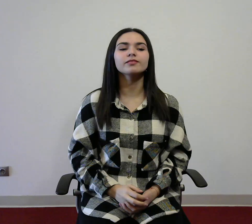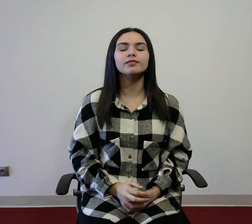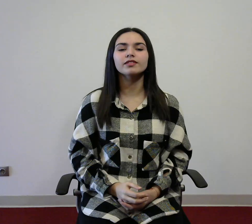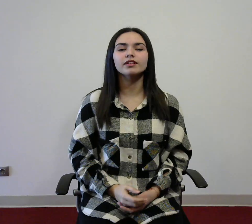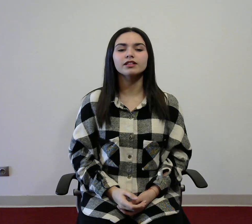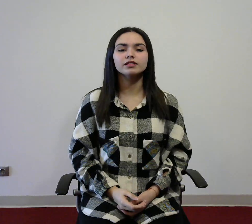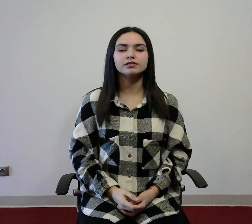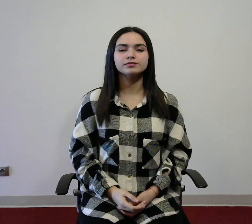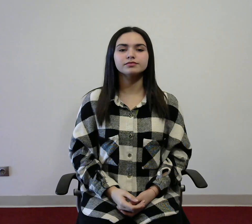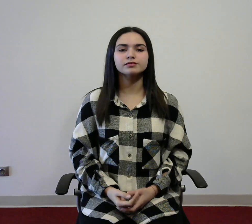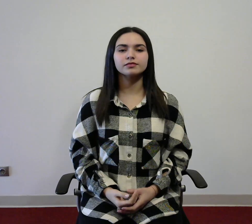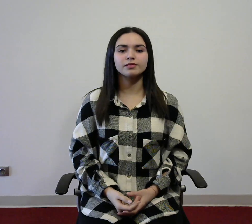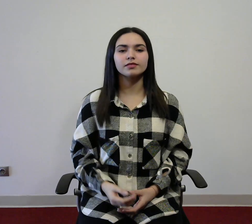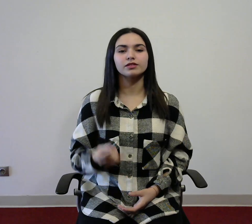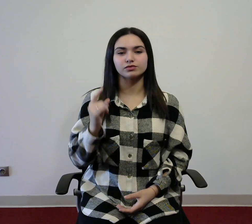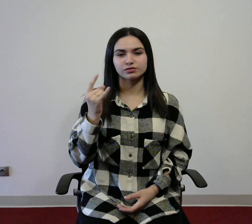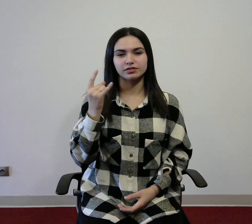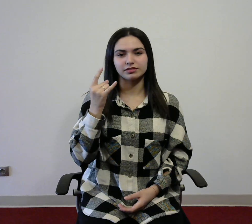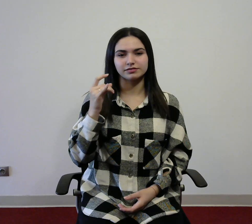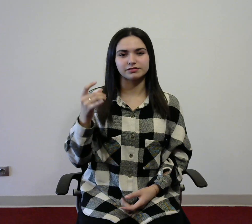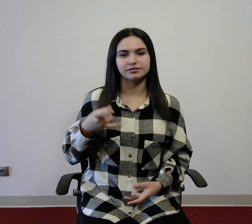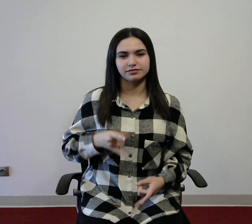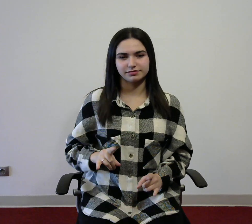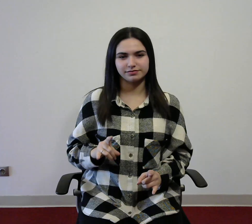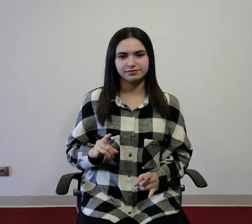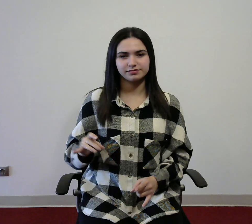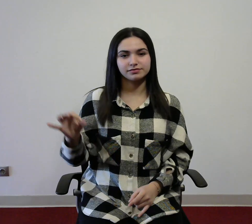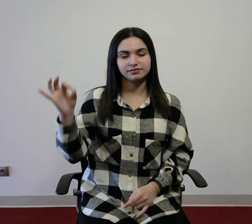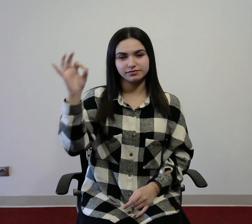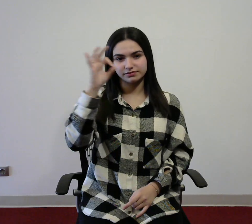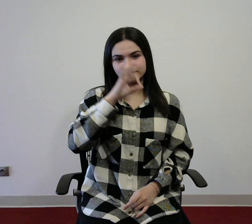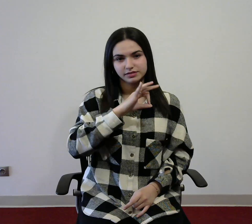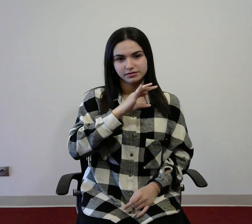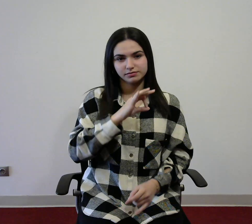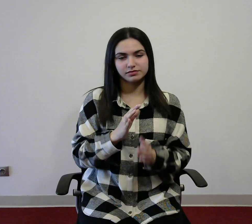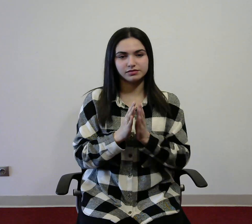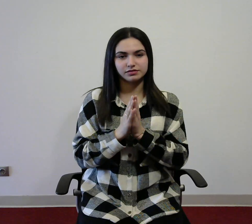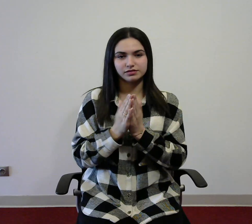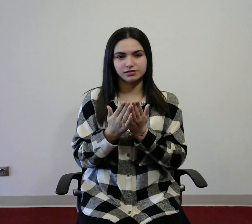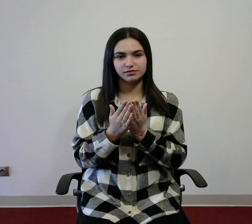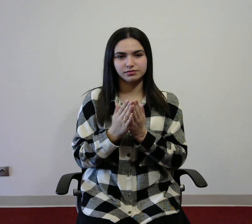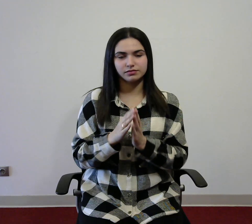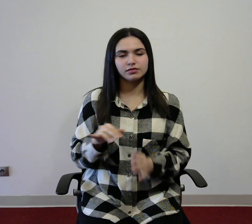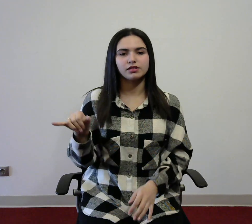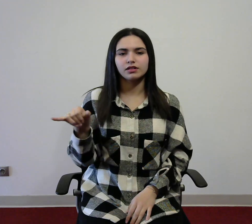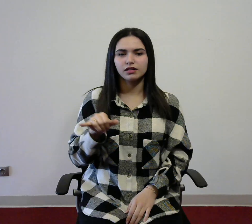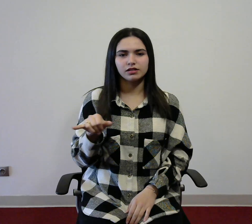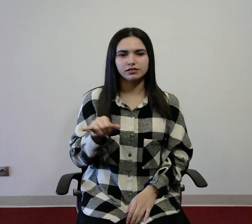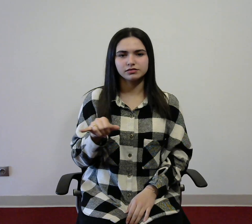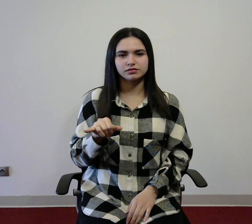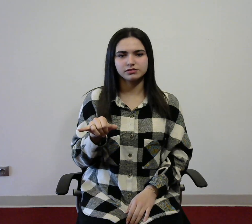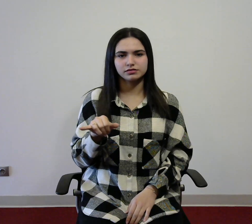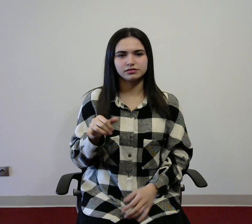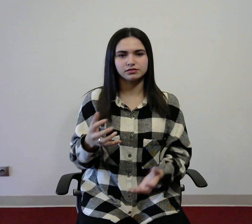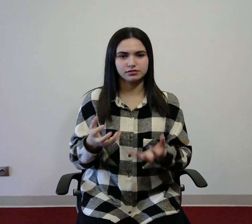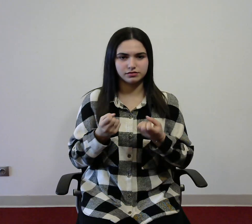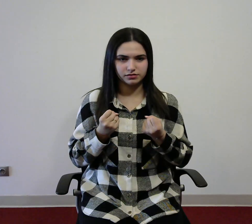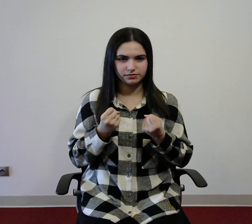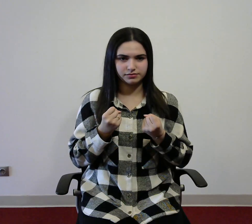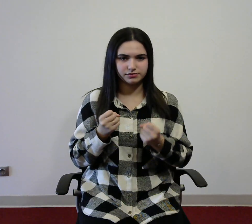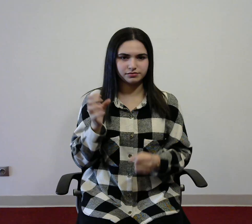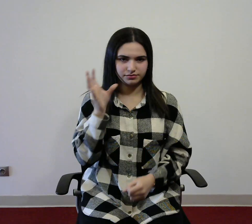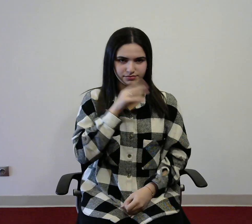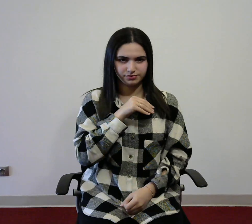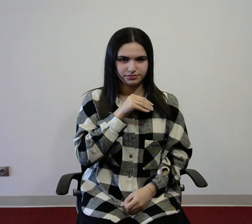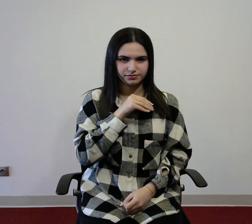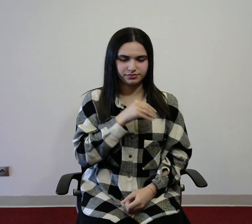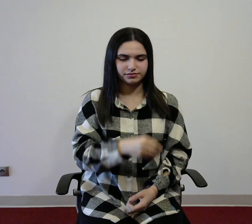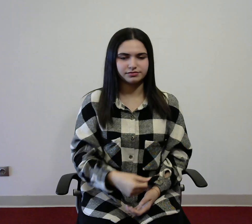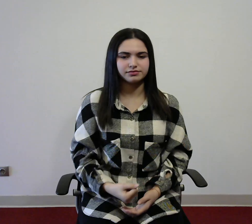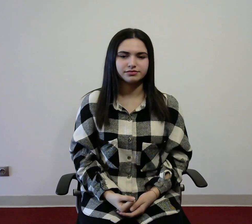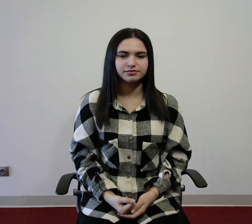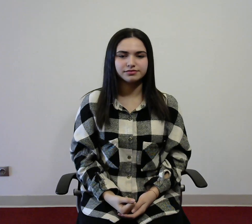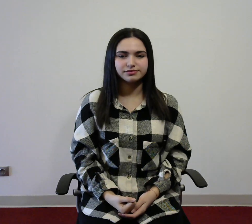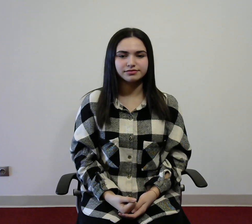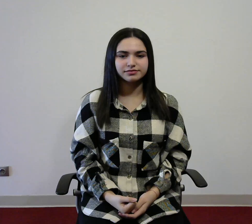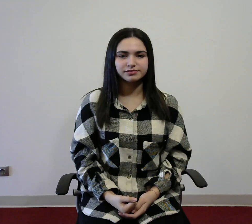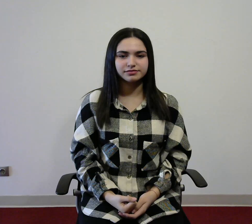Uşağın doğum haqqında şəhadətnaməsini hardan ala bilərəm?